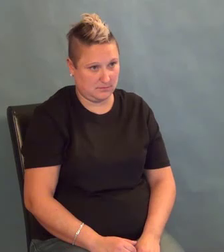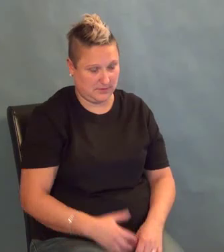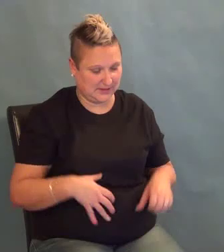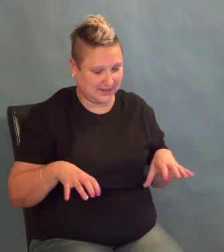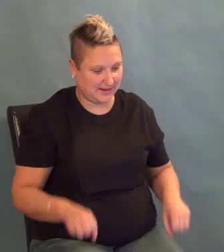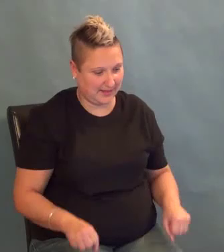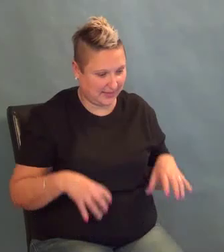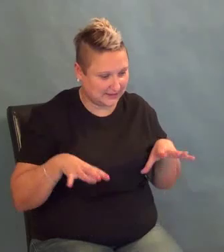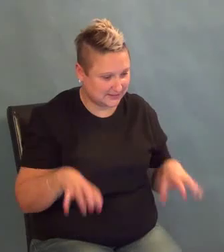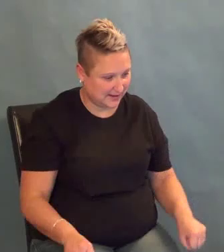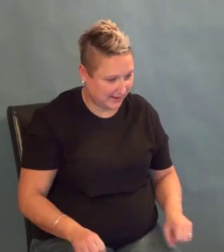Zajęta.